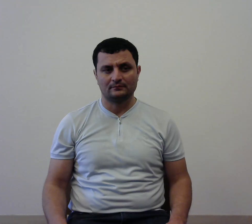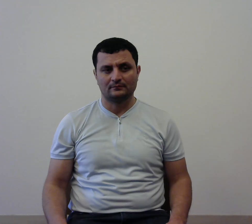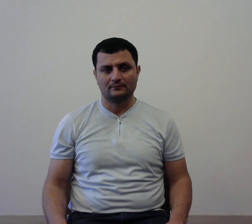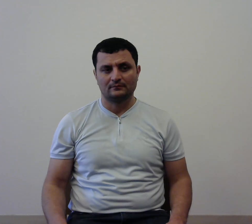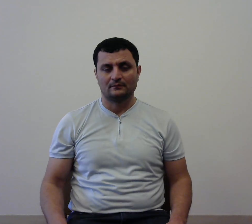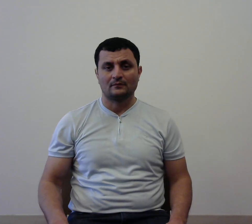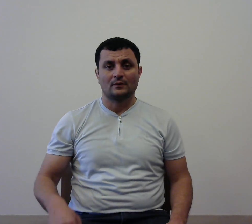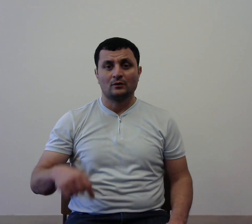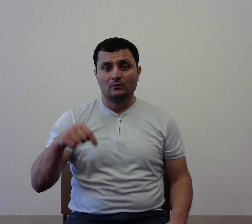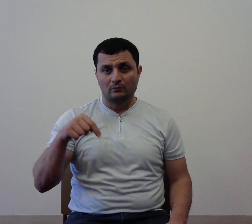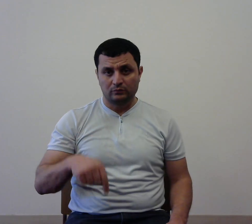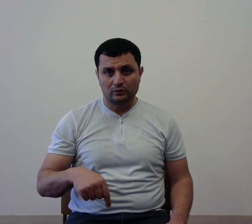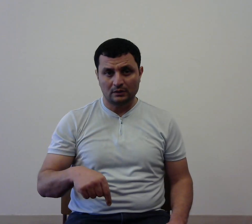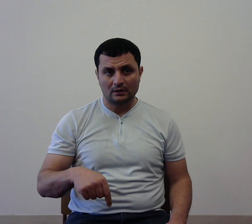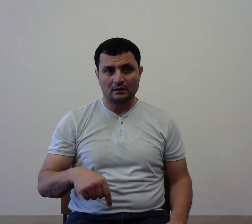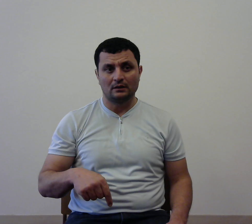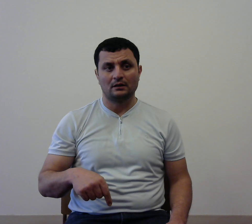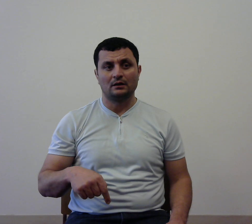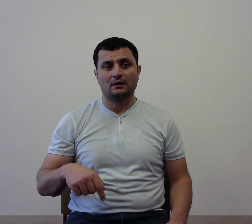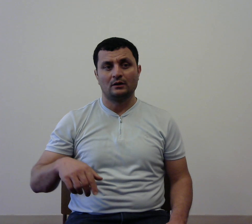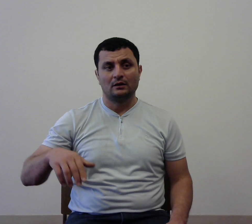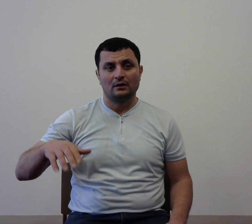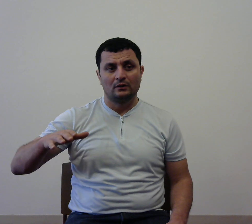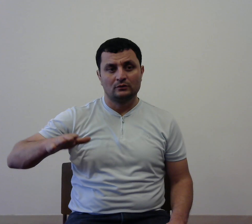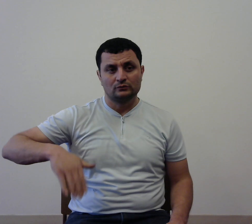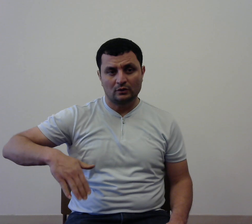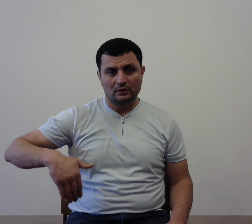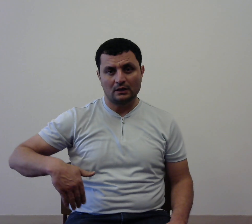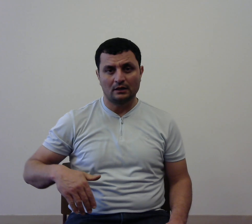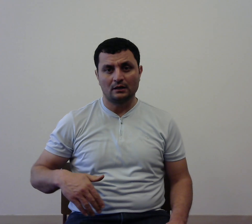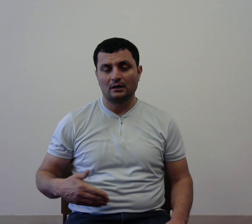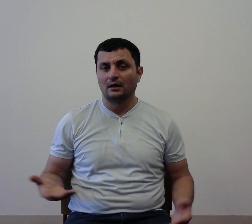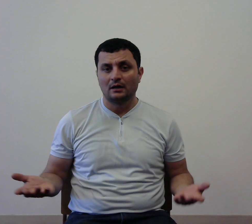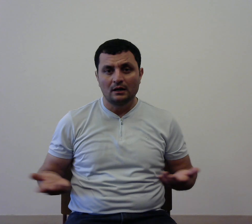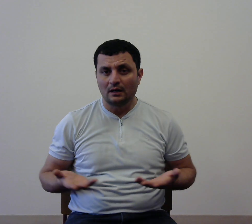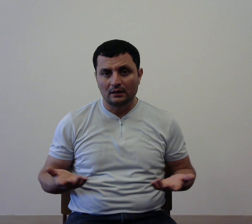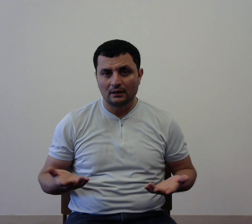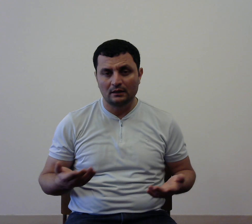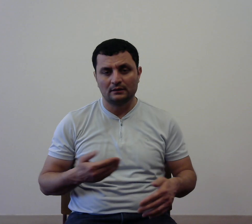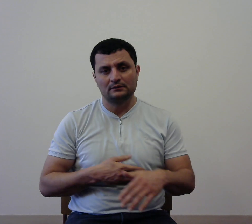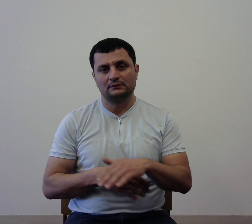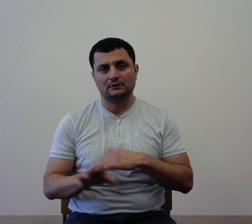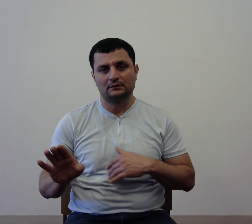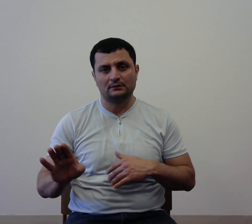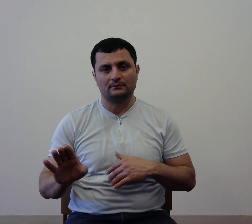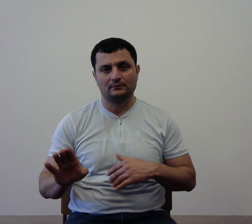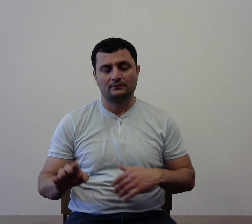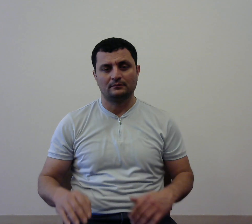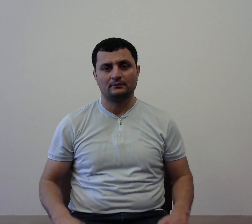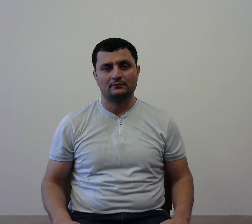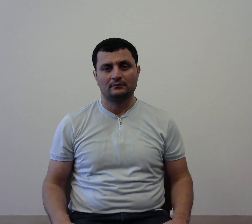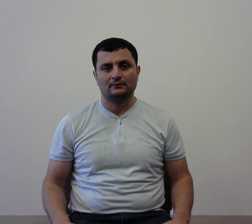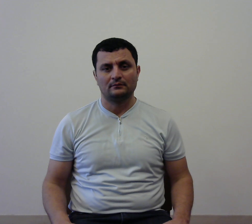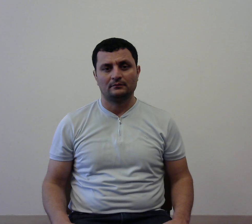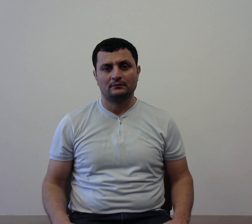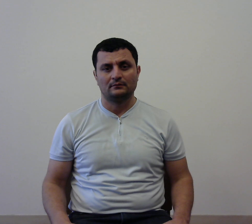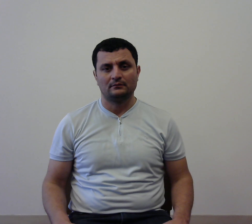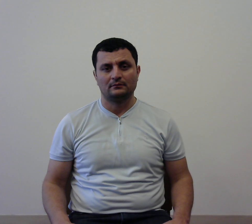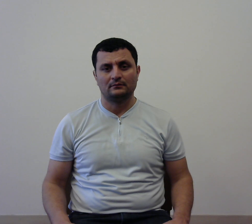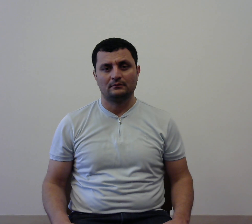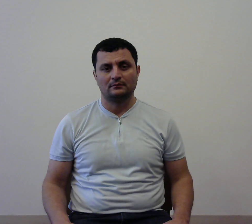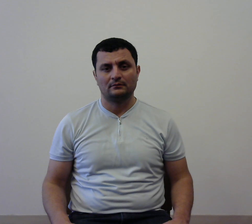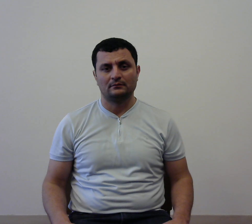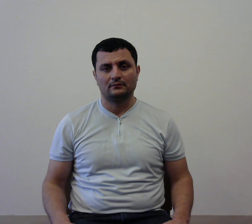Burdan sonra hara getməliyəm?